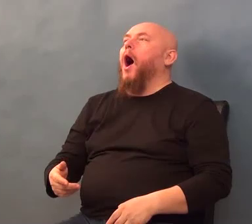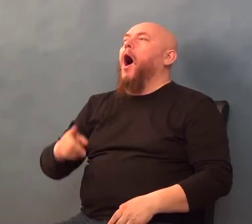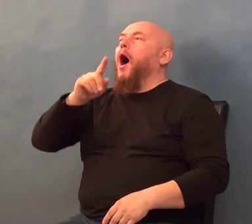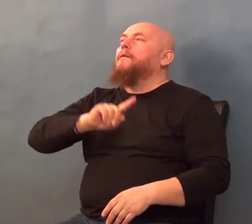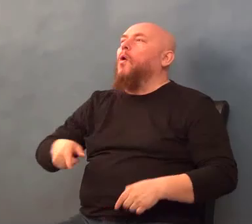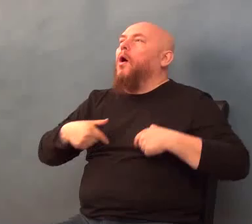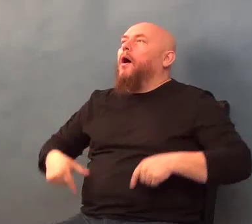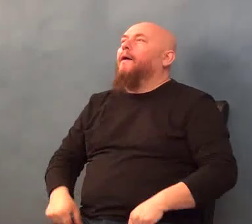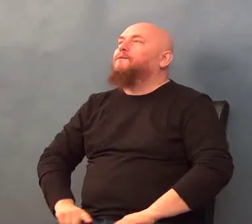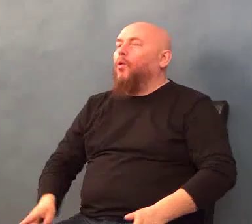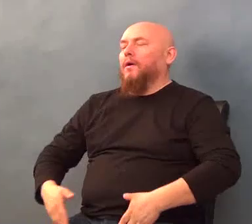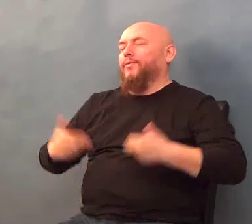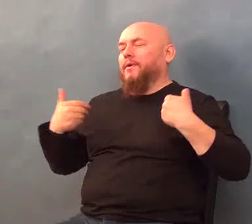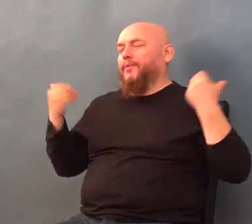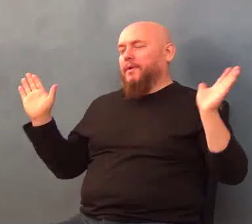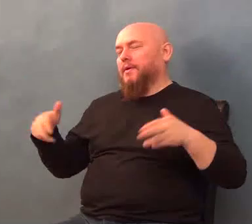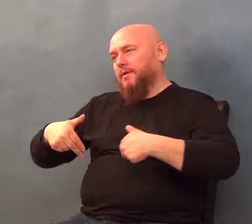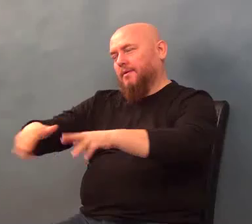Ktoś zrozumie, że znak mówi, że nie wolno być w kostiumie i na golasa trzeba iść.